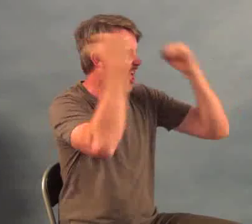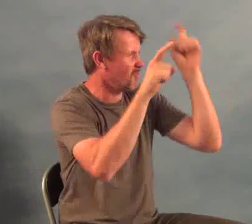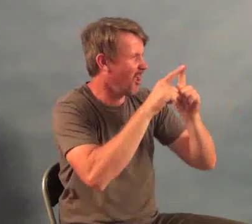A on nic nie słyszał.